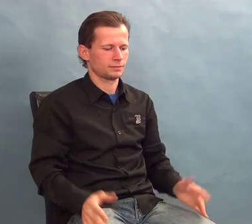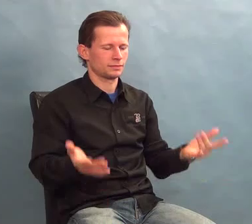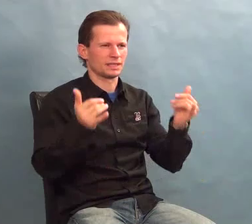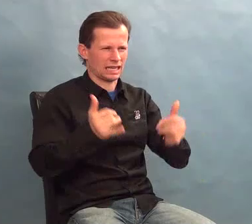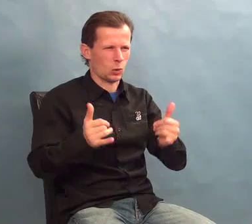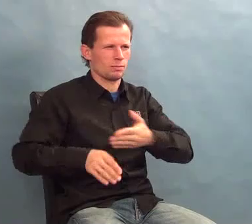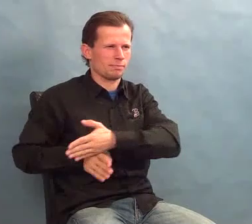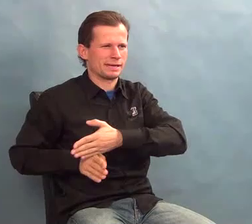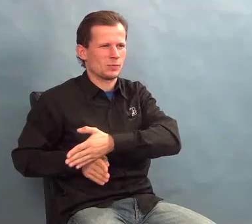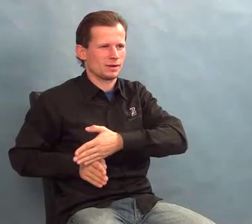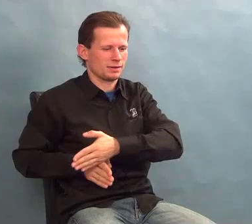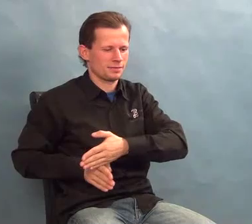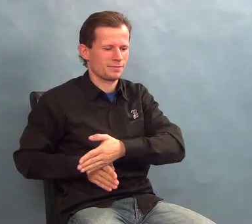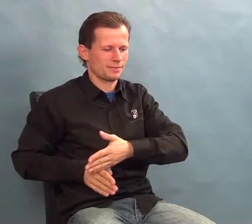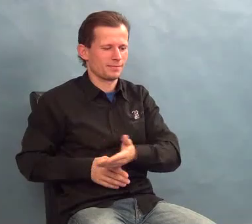Piłować krzesło.